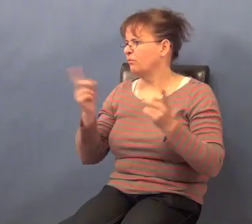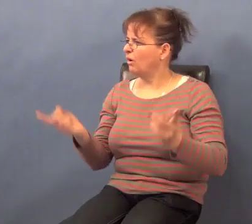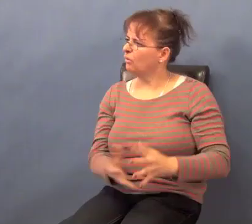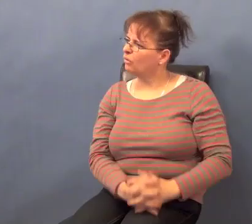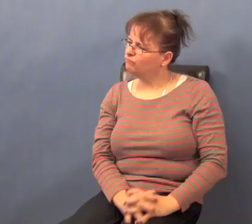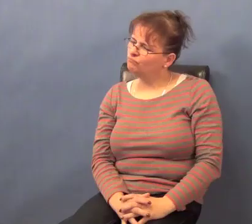Nie wolno się myć.